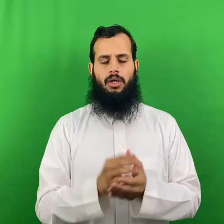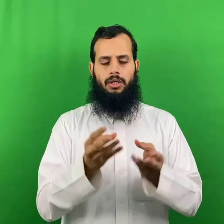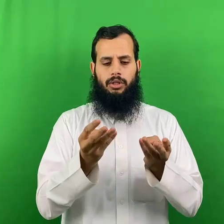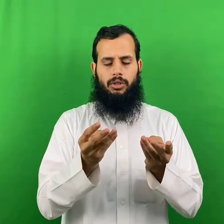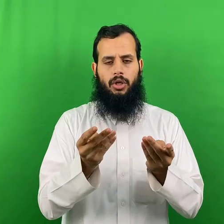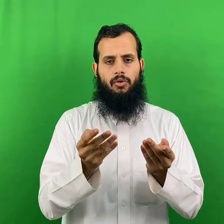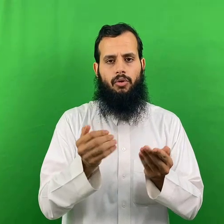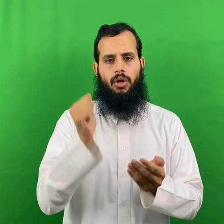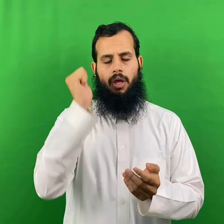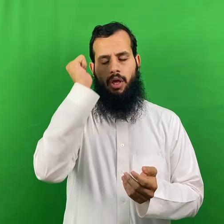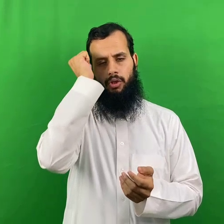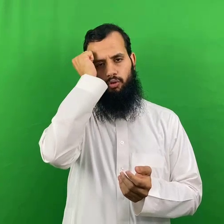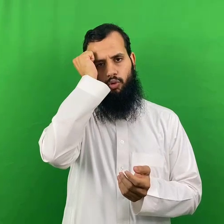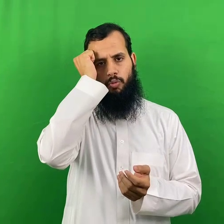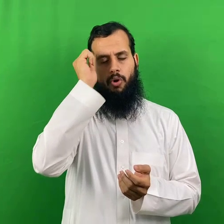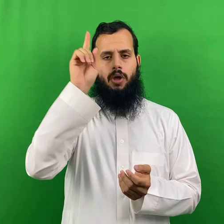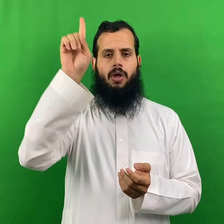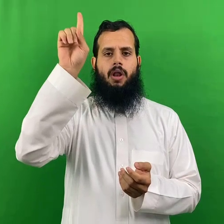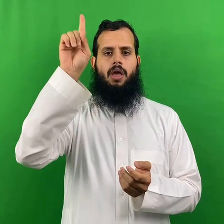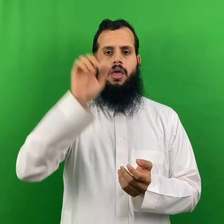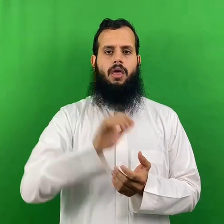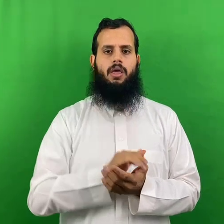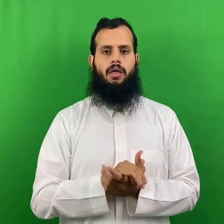استغفروه وتوبوا إليه